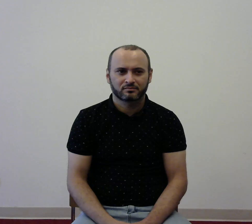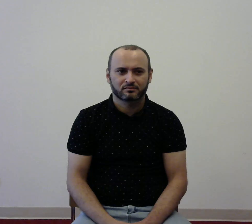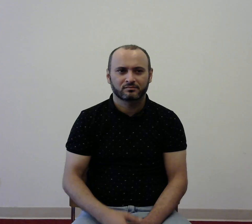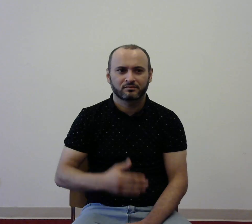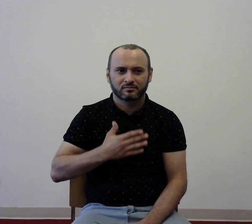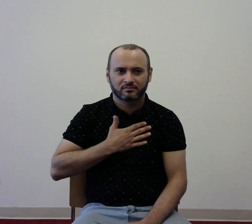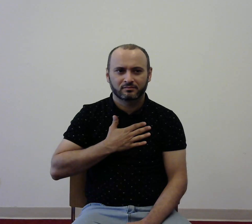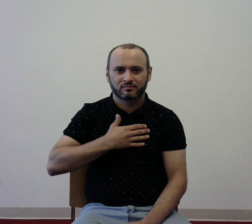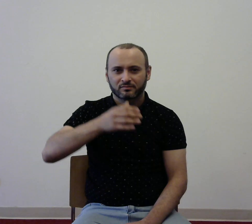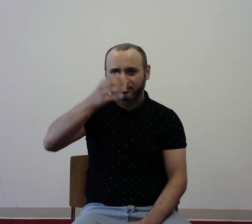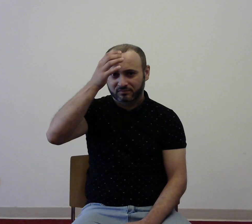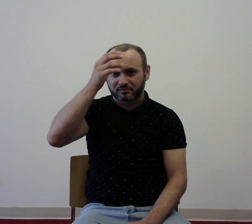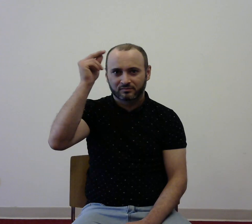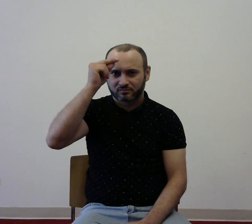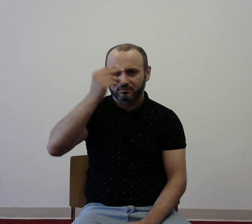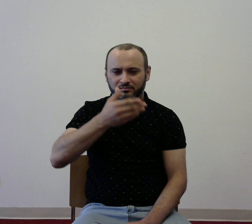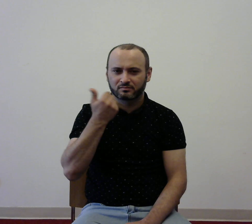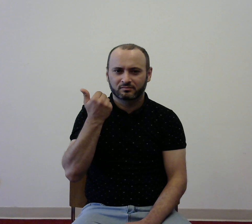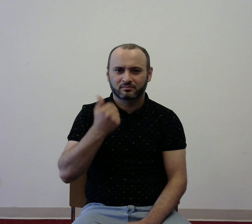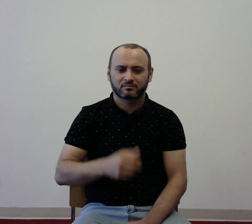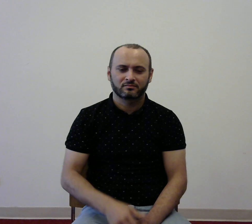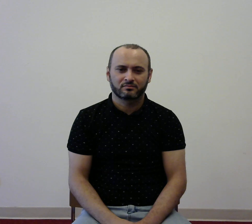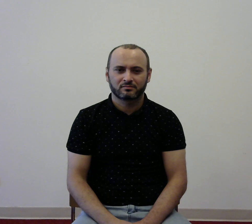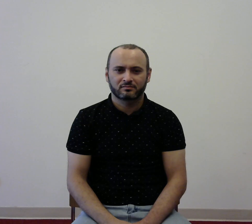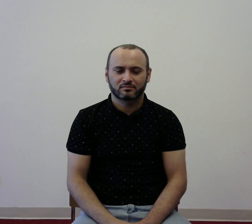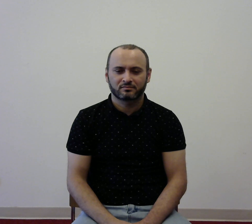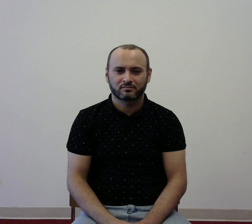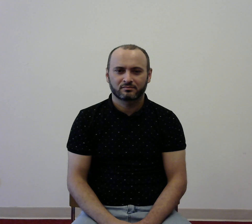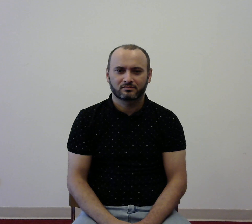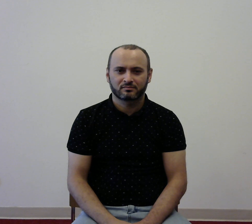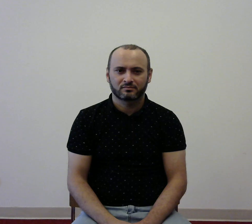Mənim ali təhsilim yoxdur